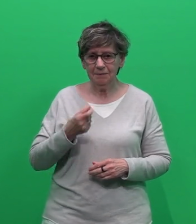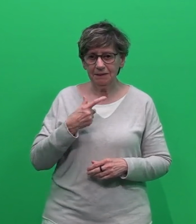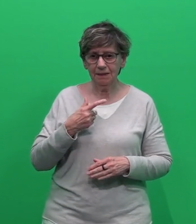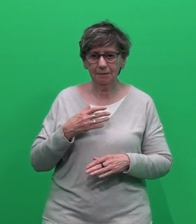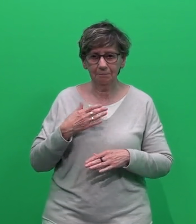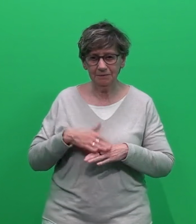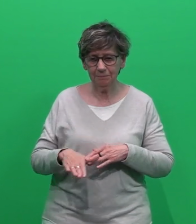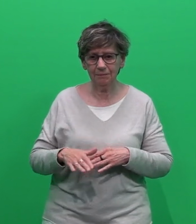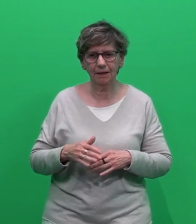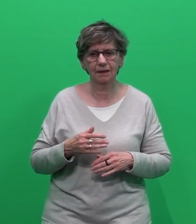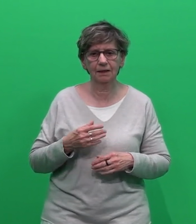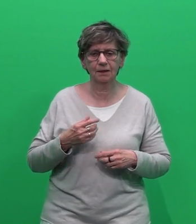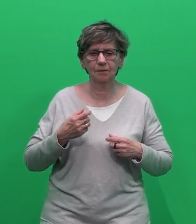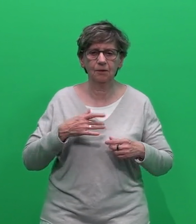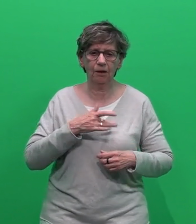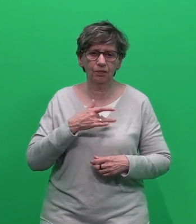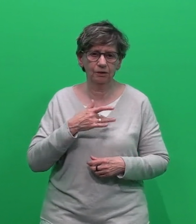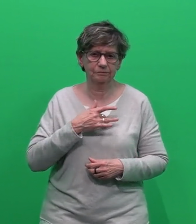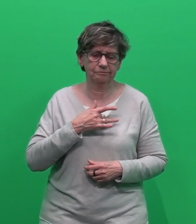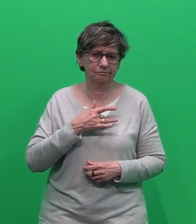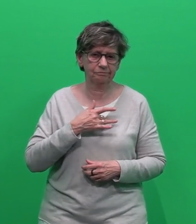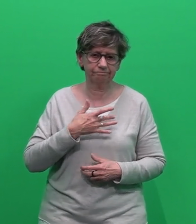Prenc medicació crònica pel cor.